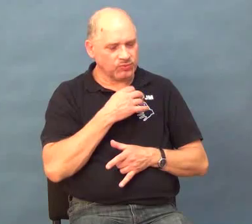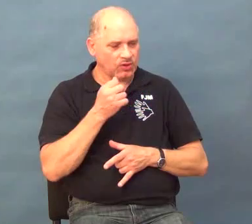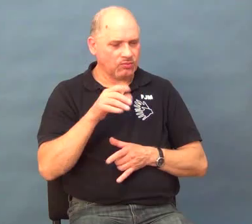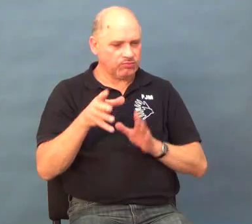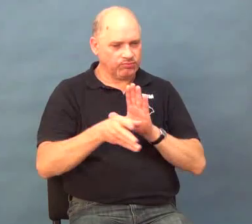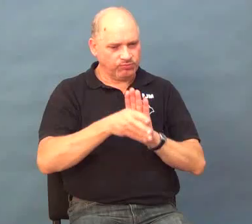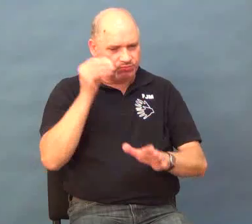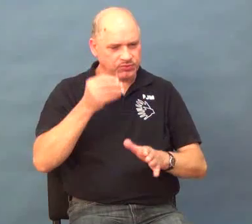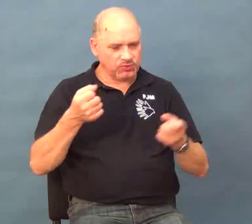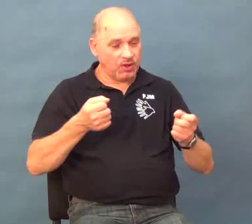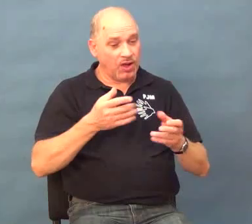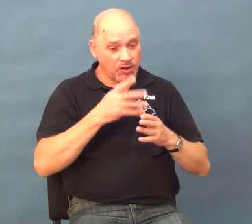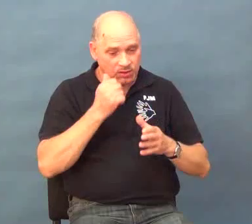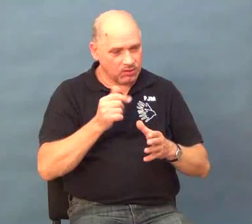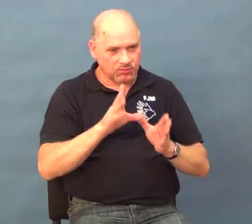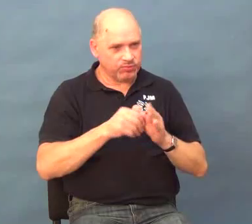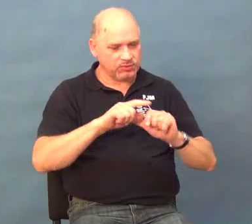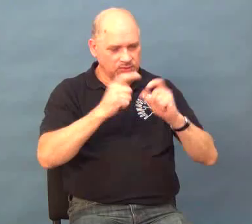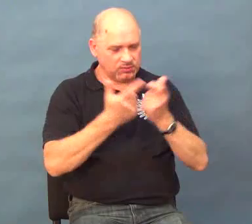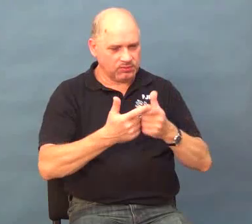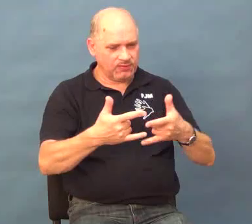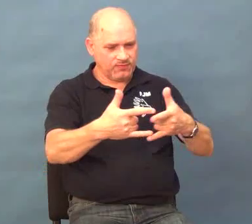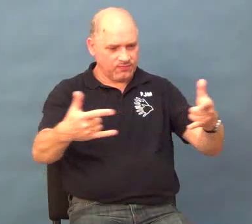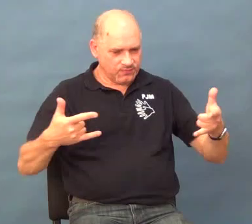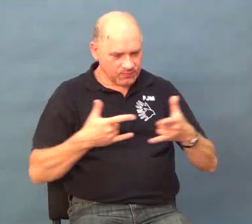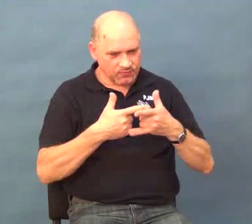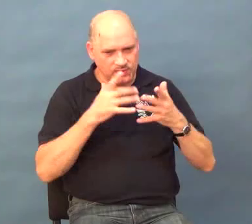Postanawia ukraść, ale nie jedną, a cały kosz.